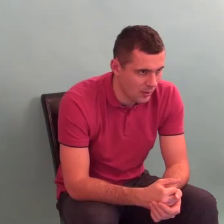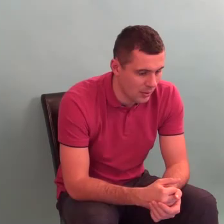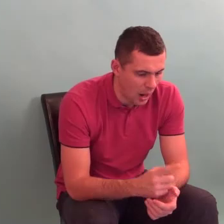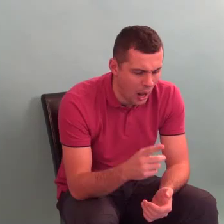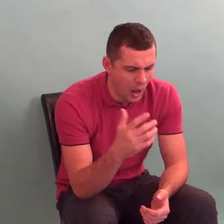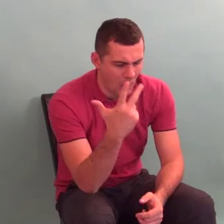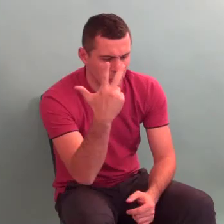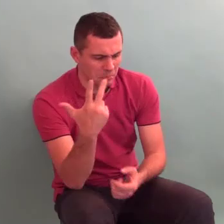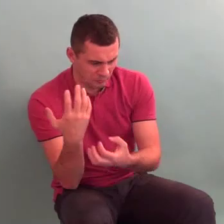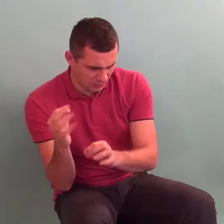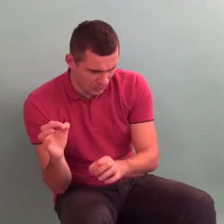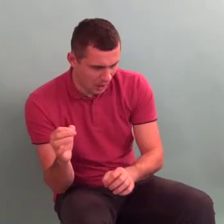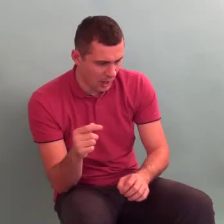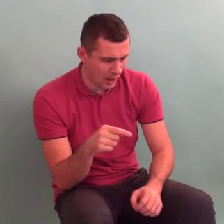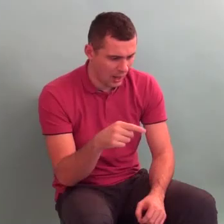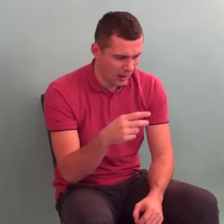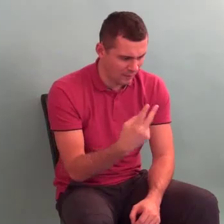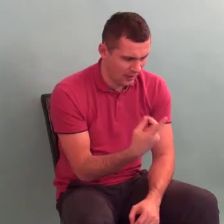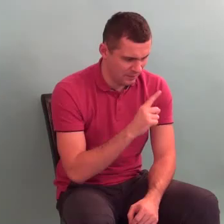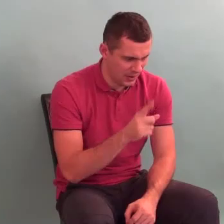Trzeci można, a dwa nie wolno.